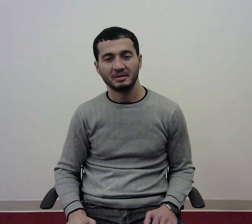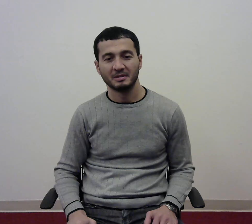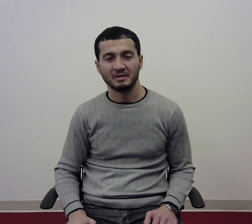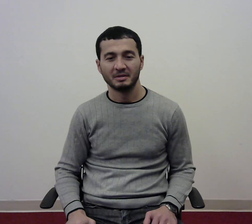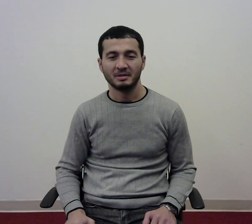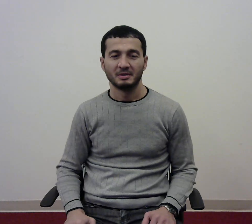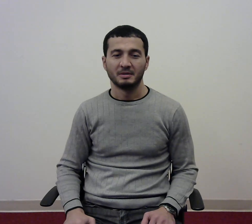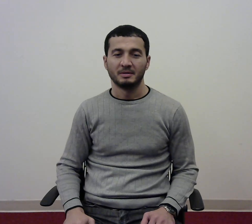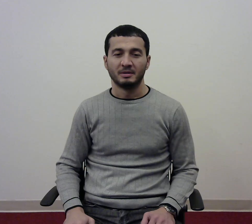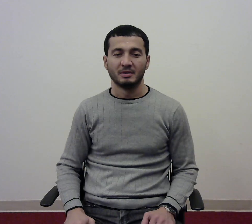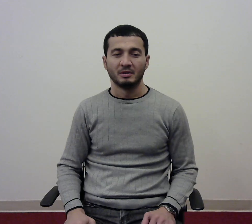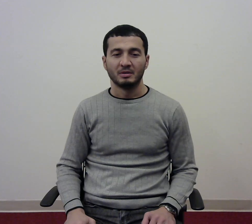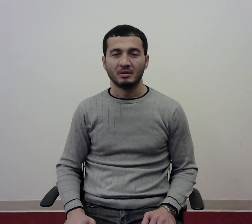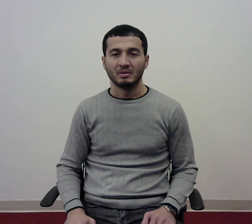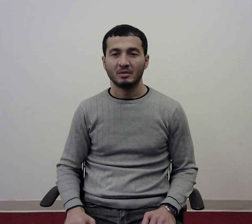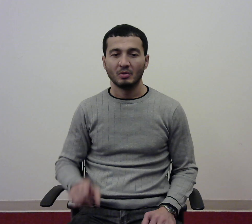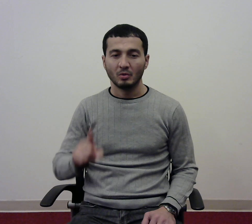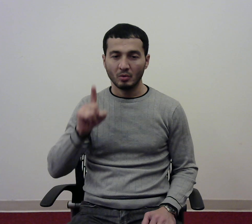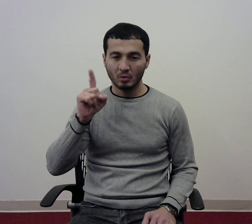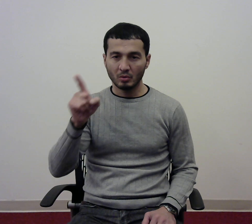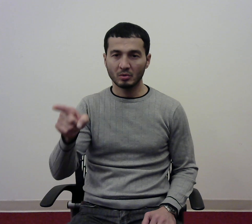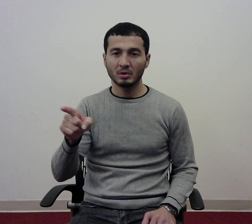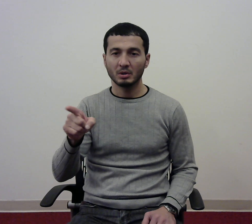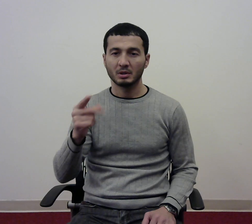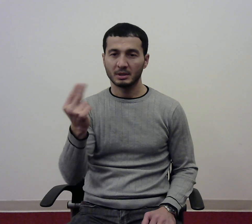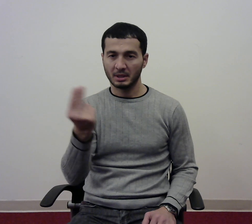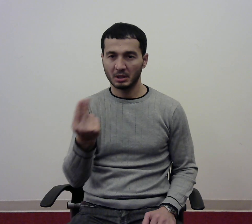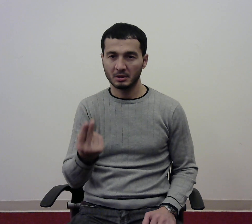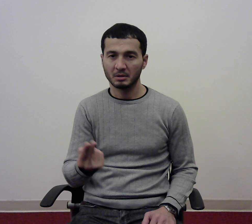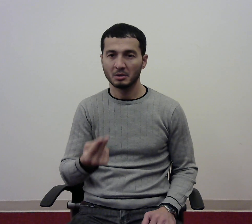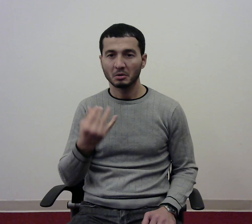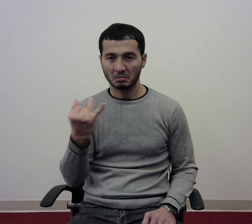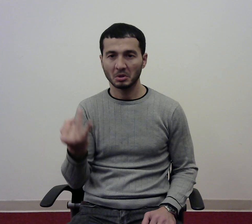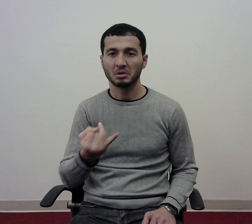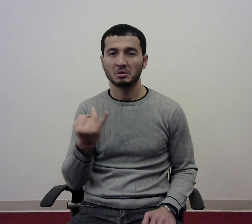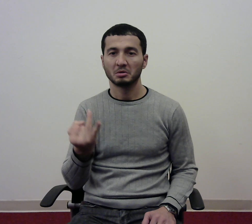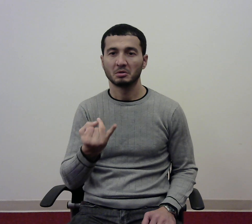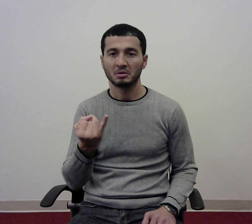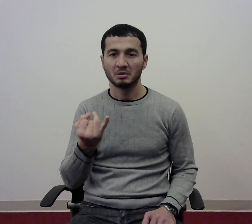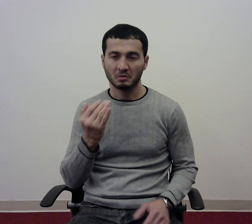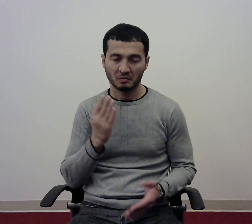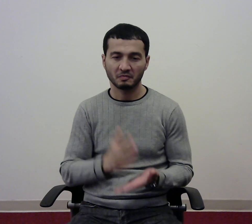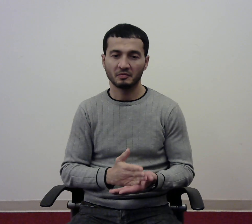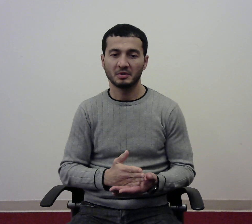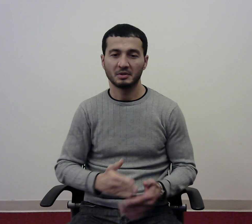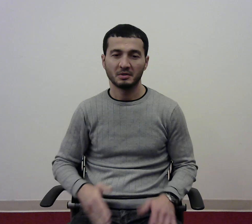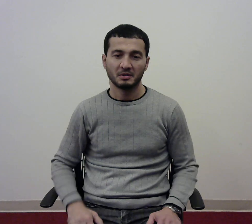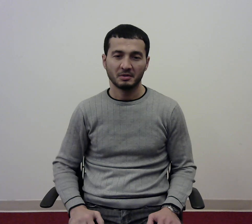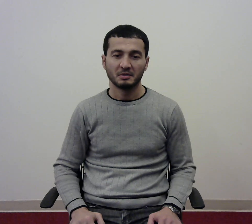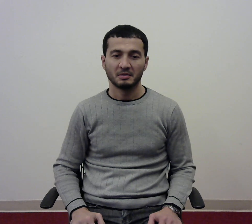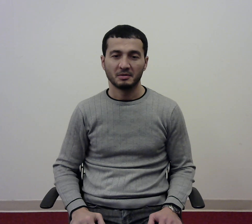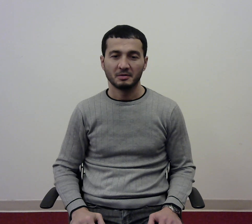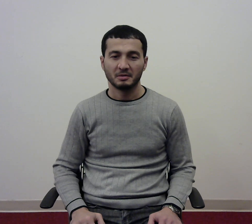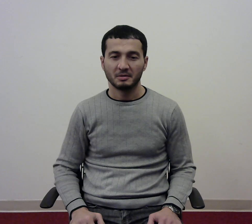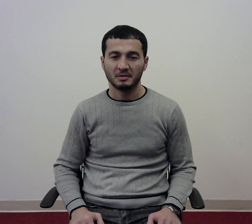Onun rəsmə marağı var